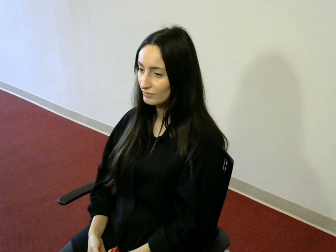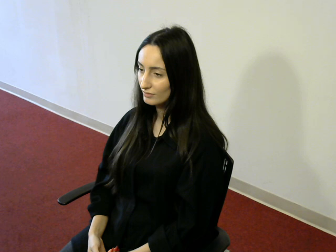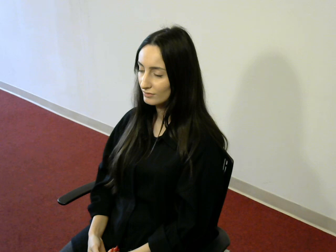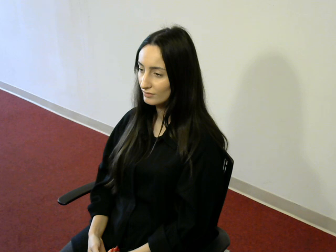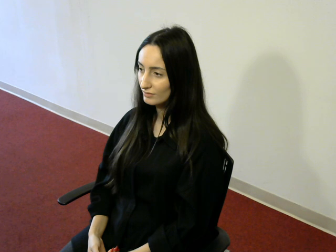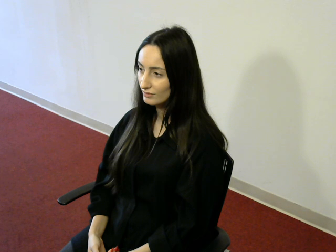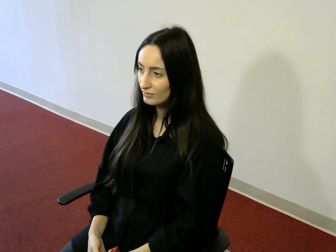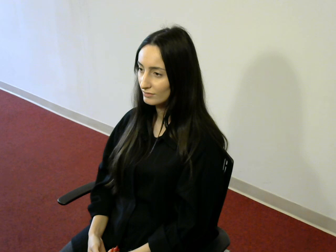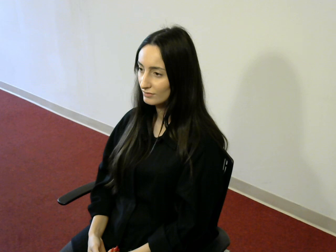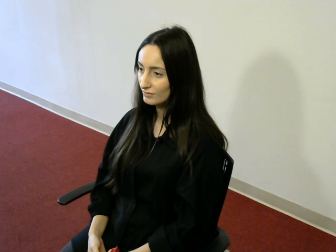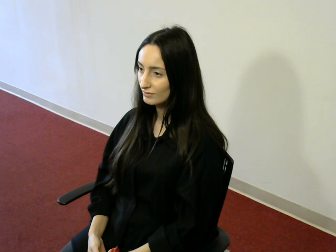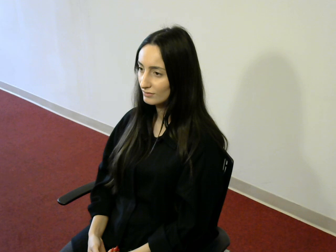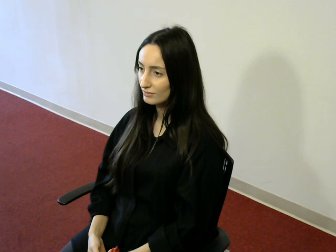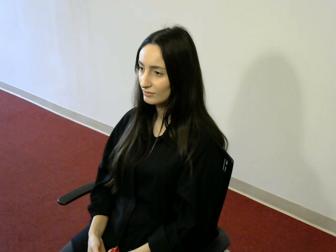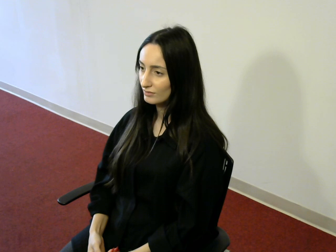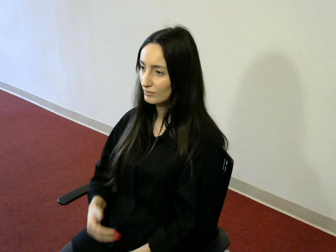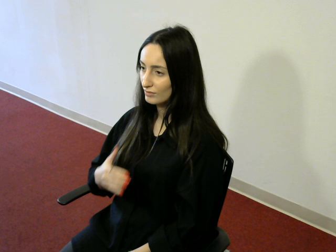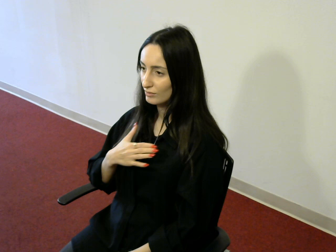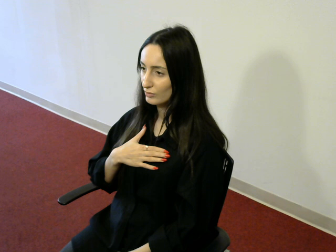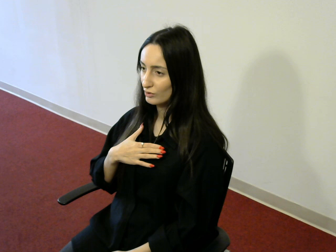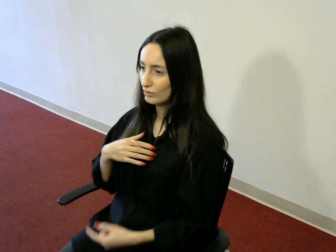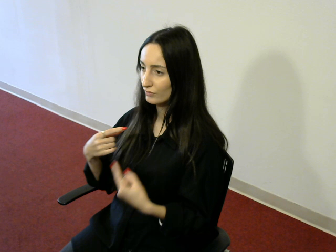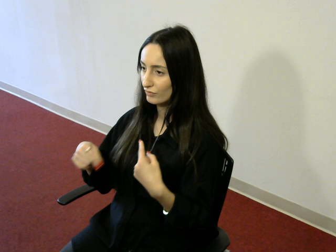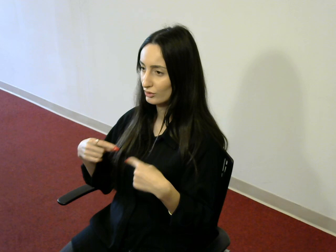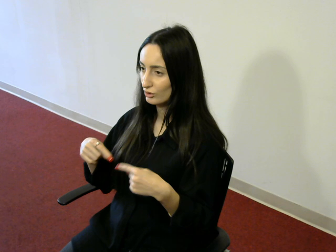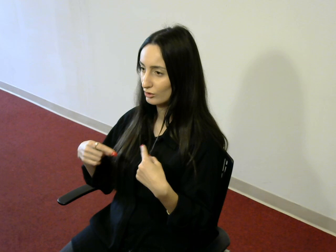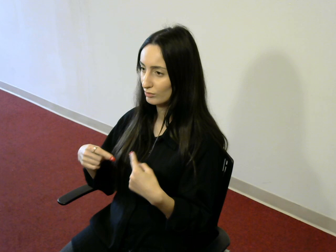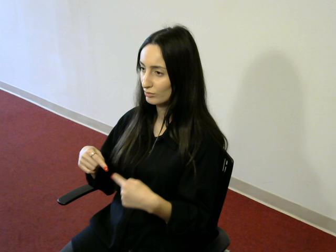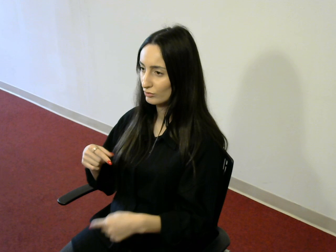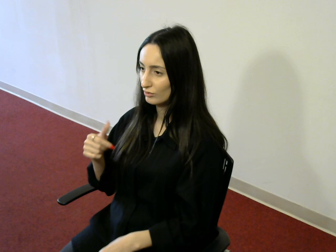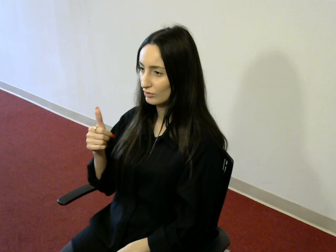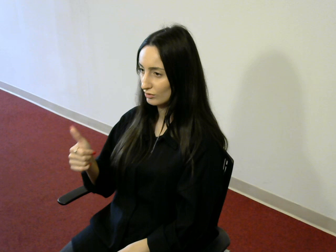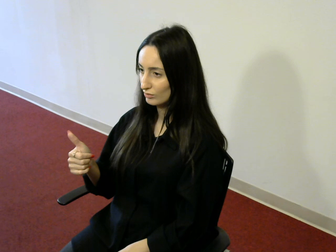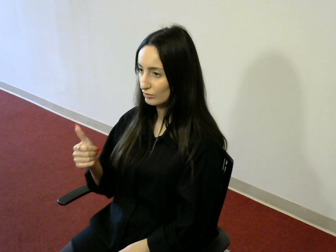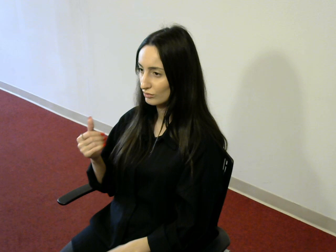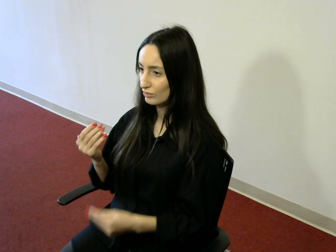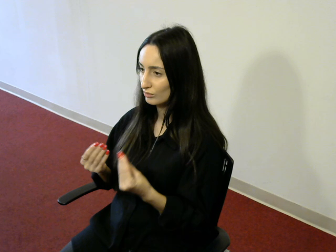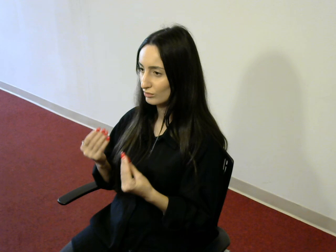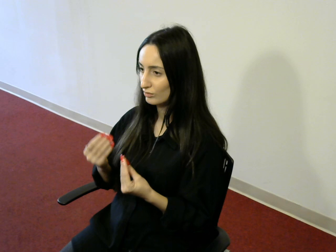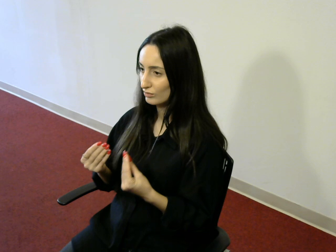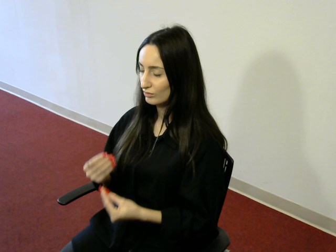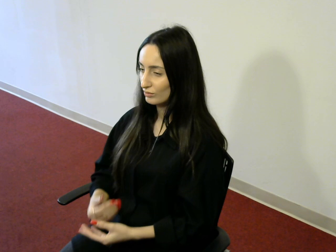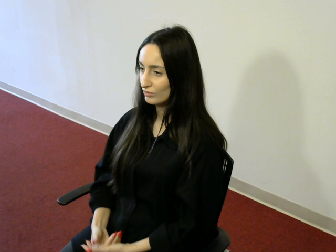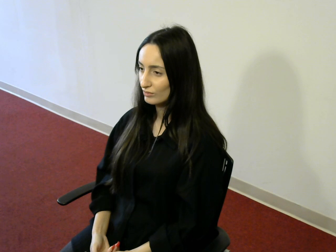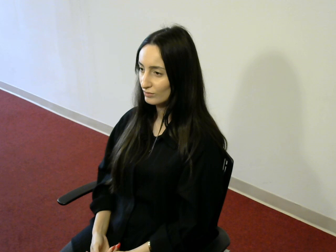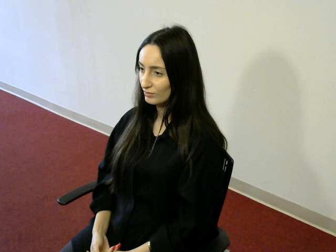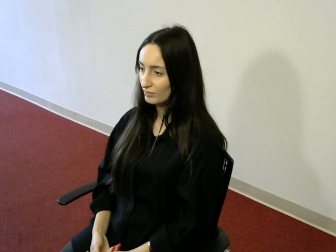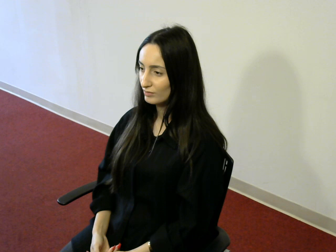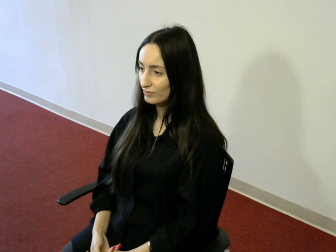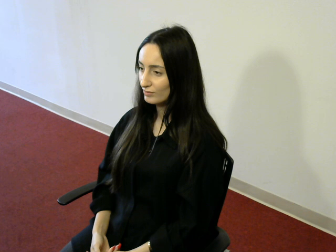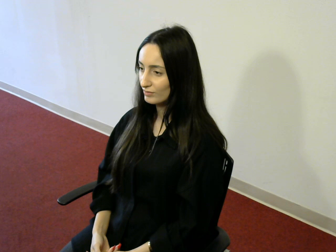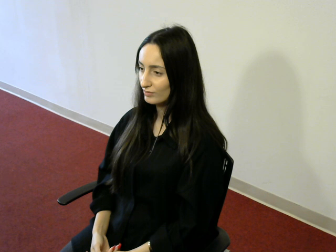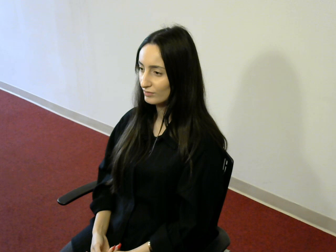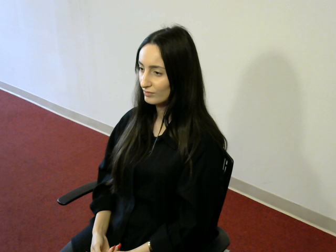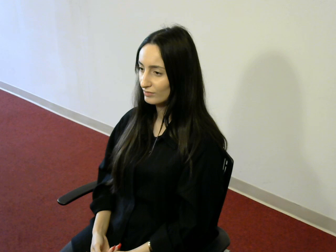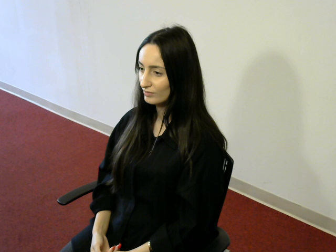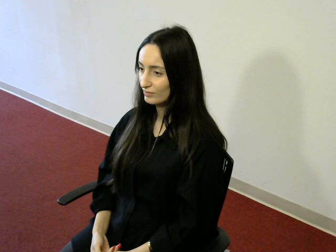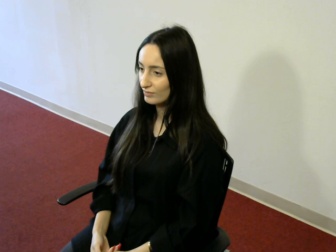Mən futbolu yaxşı oynayıram